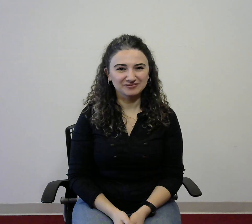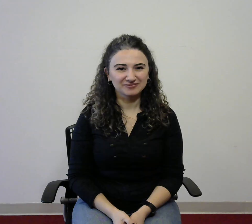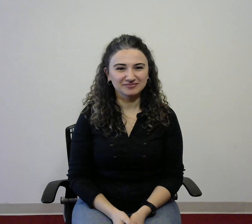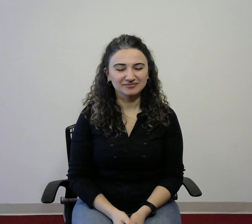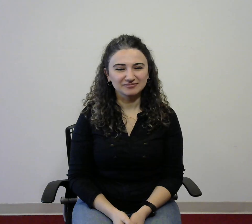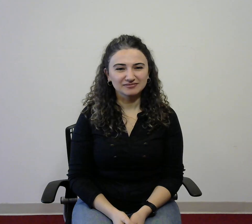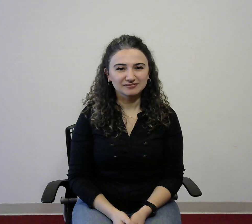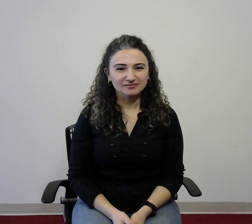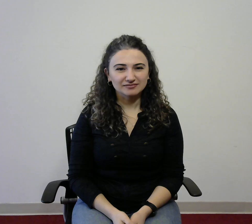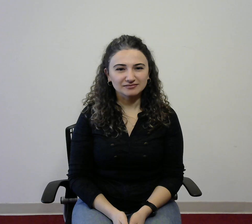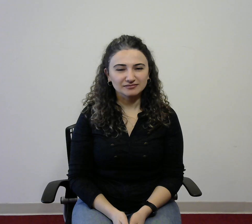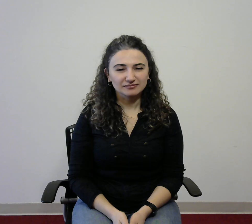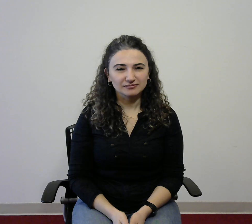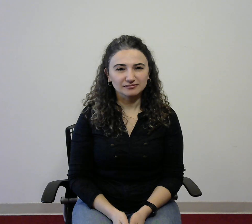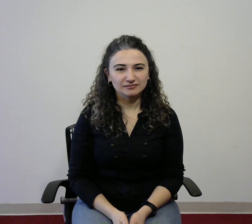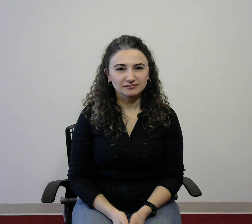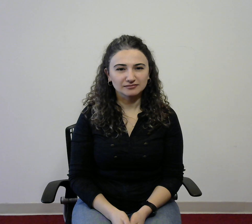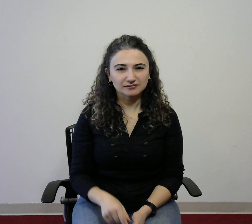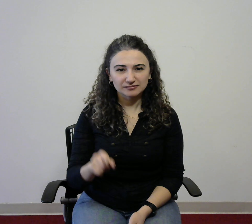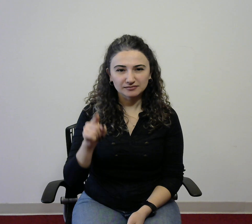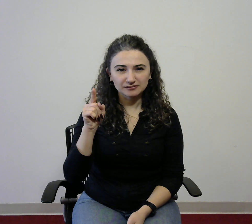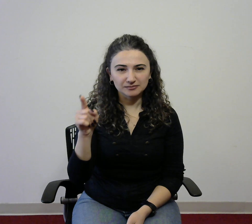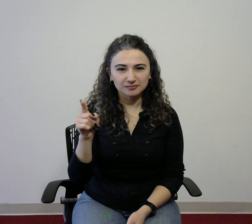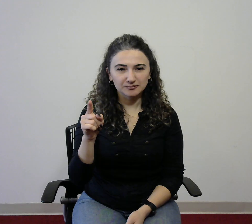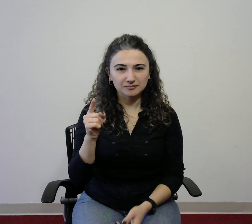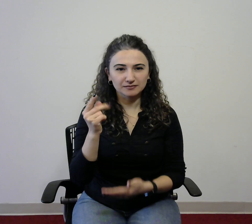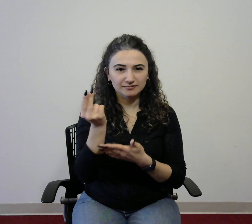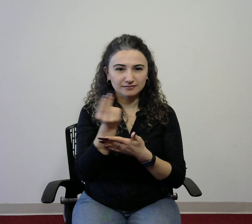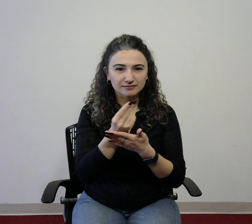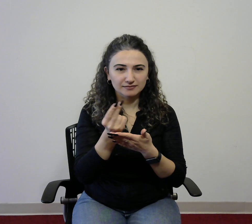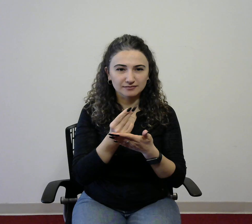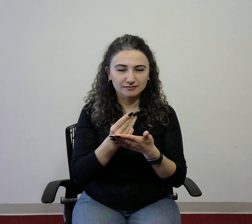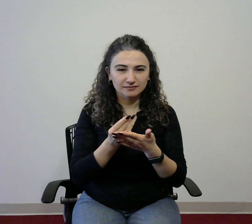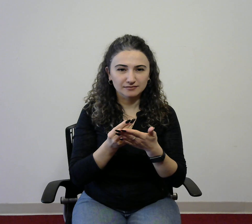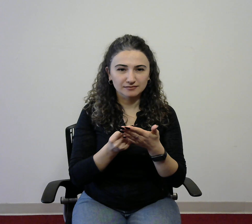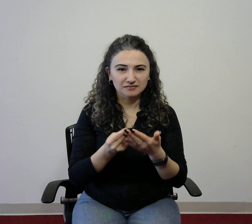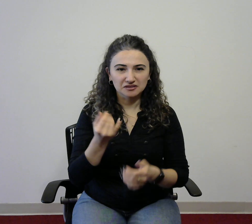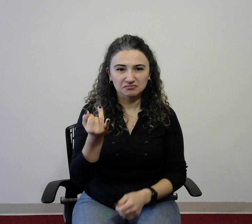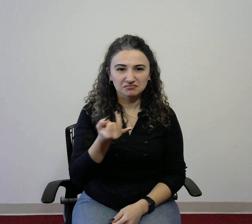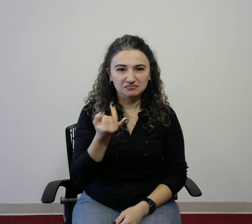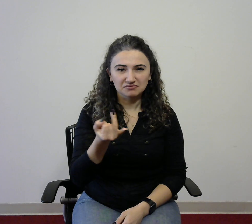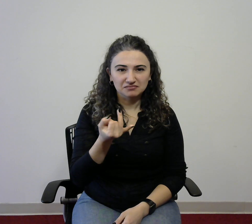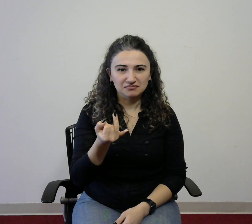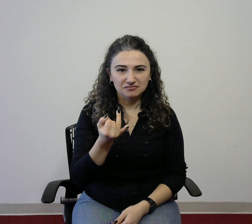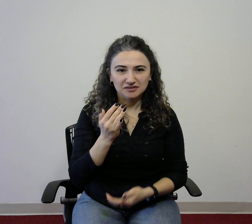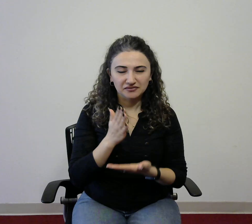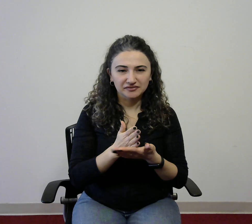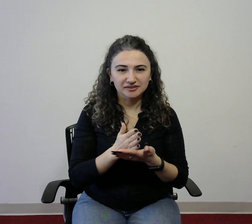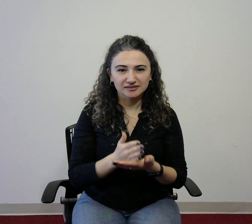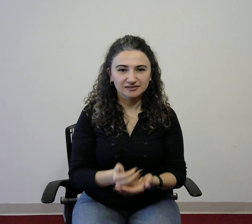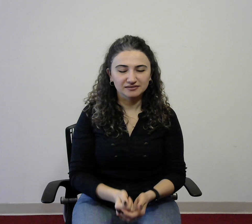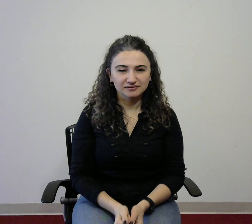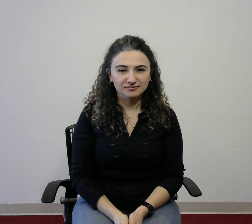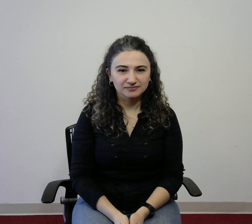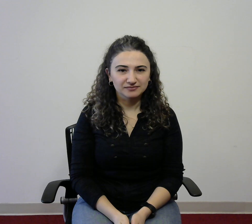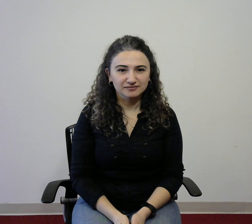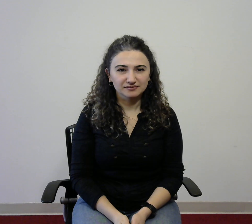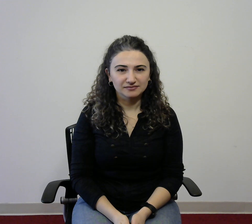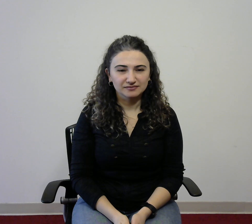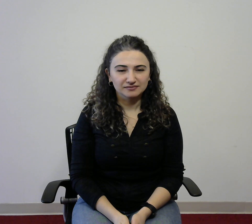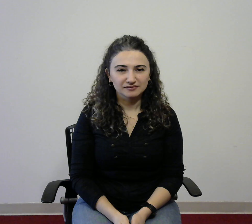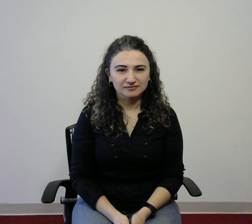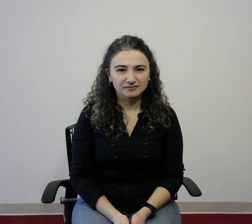Onun rəsmə marağı var